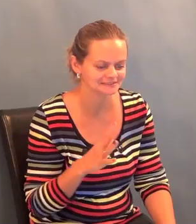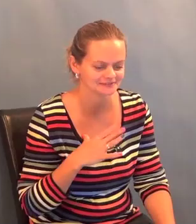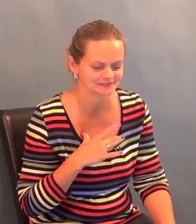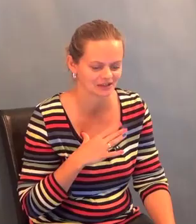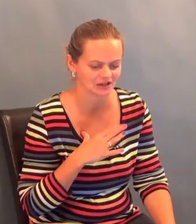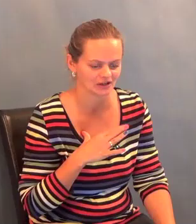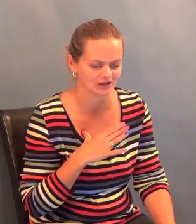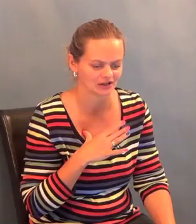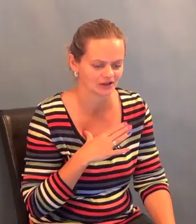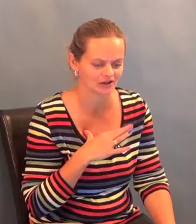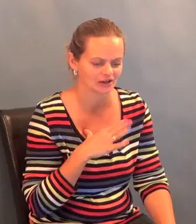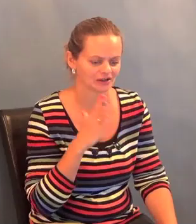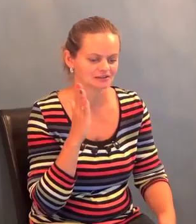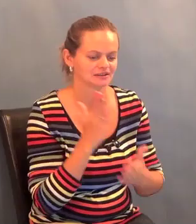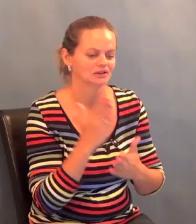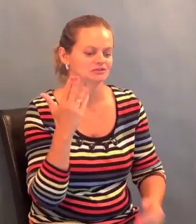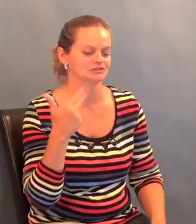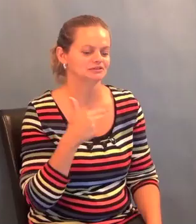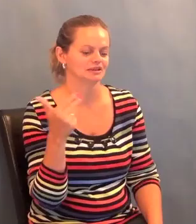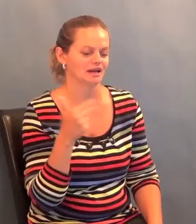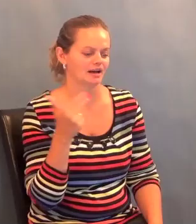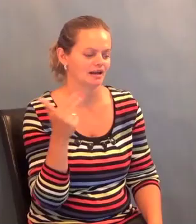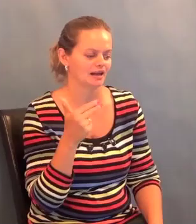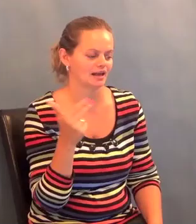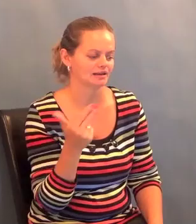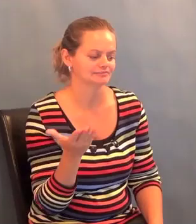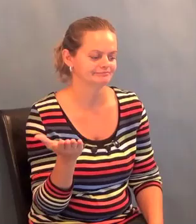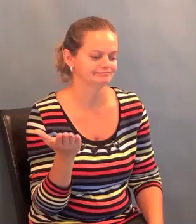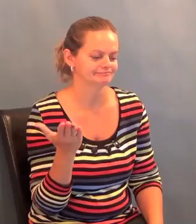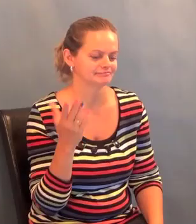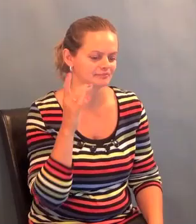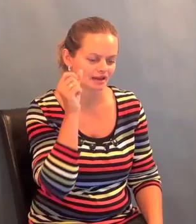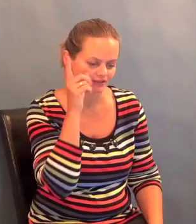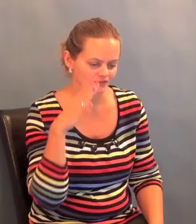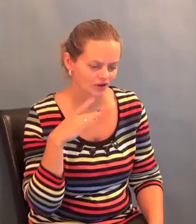Jeszcze mam wolne tylko w niedzielę.